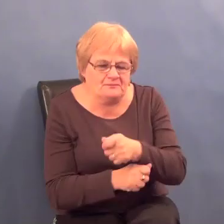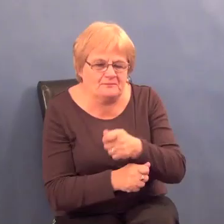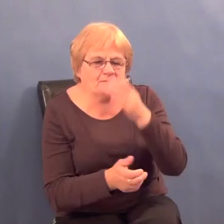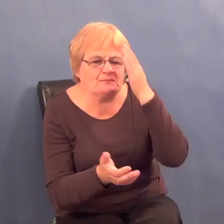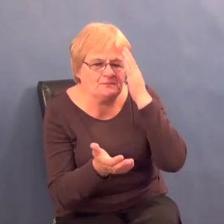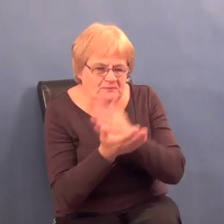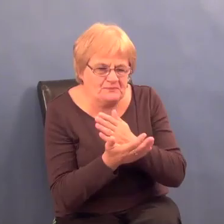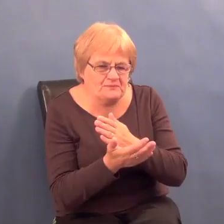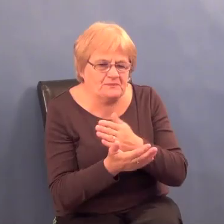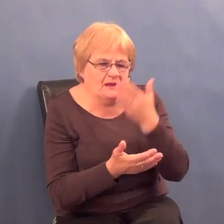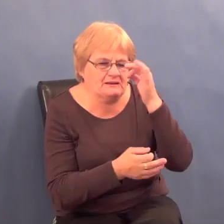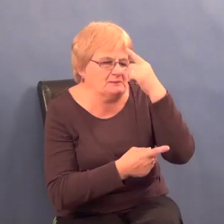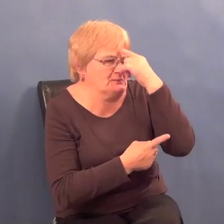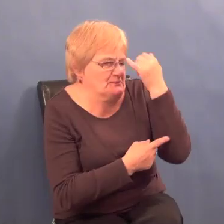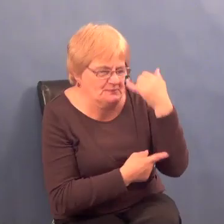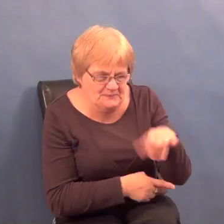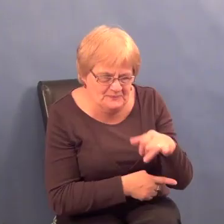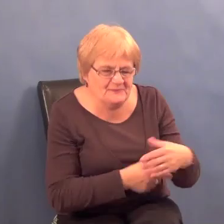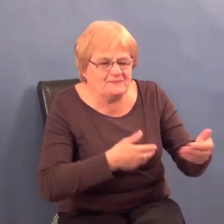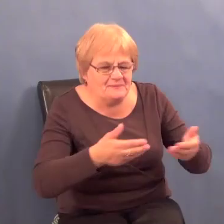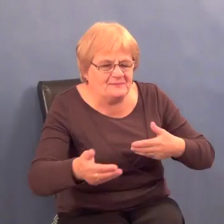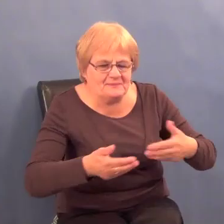Już, ten obcy kręci głową i odchodzi.